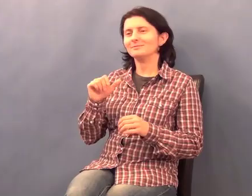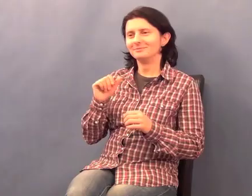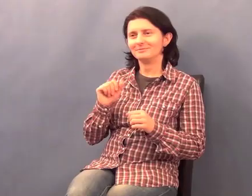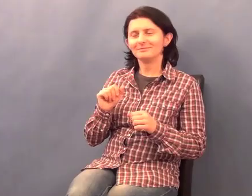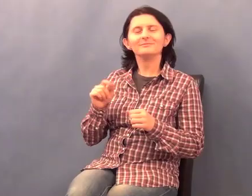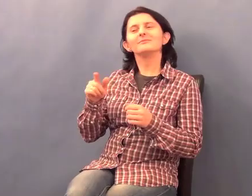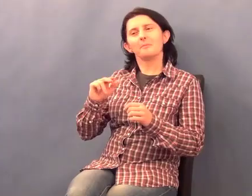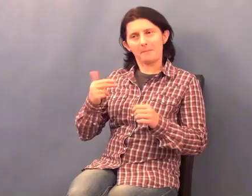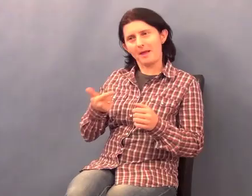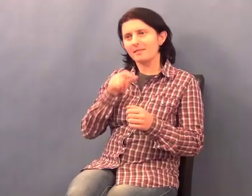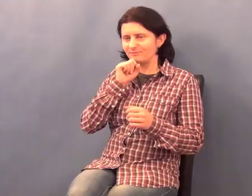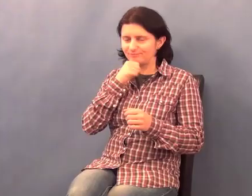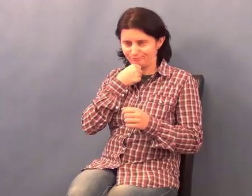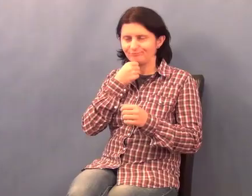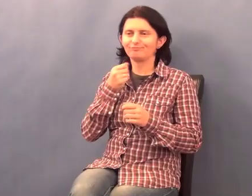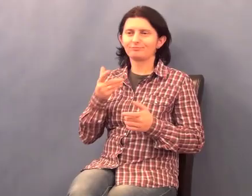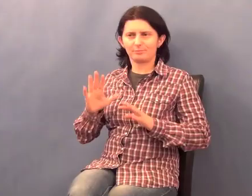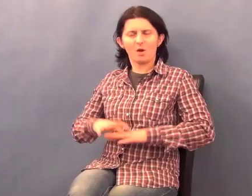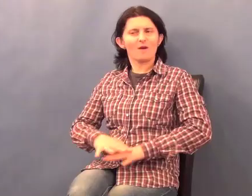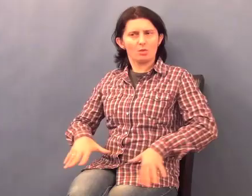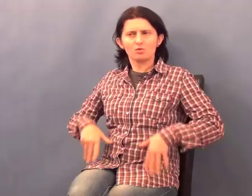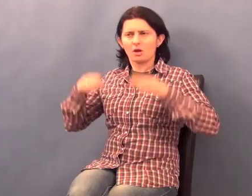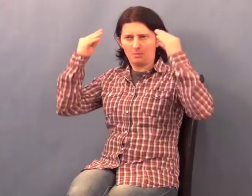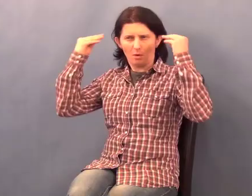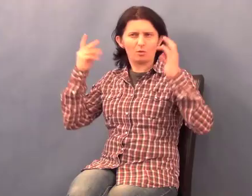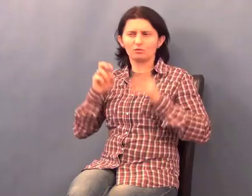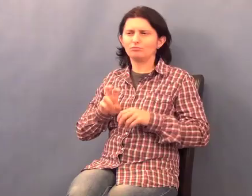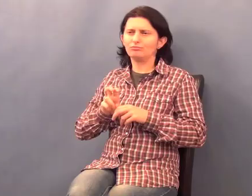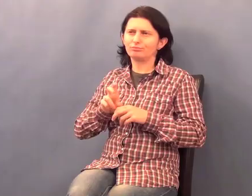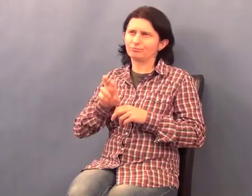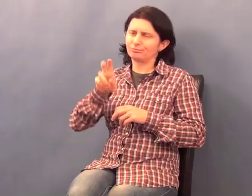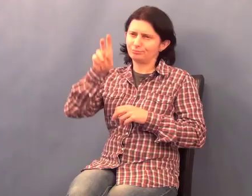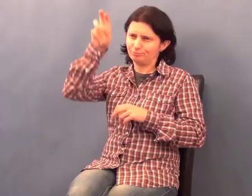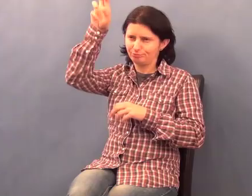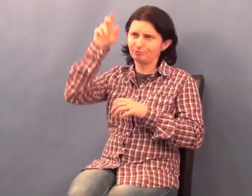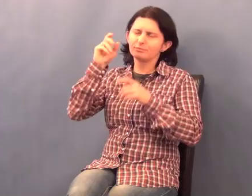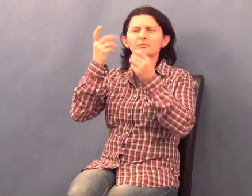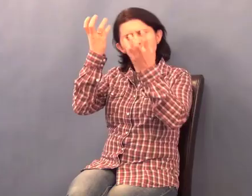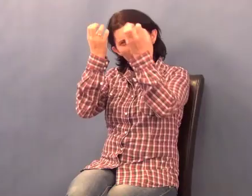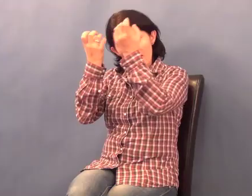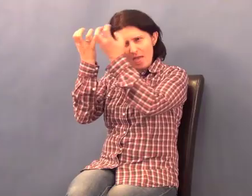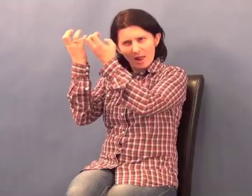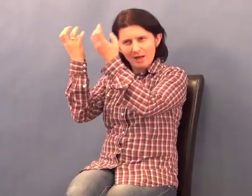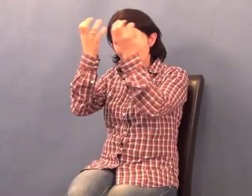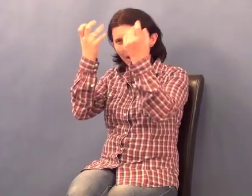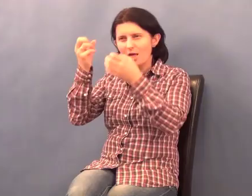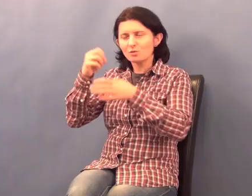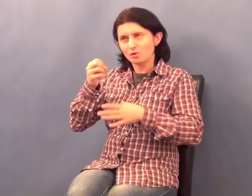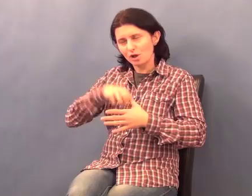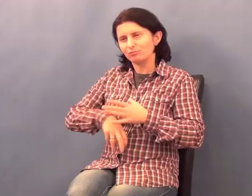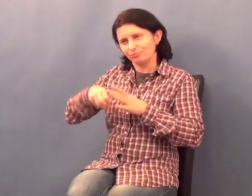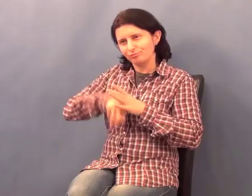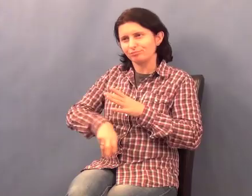Starszy pan miał fartuch i kapelusz, wszedł na górę, zaczął zbierać owoce i wrzucał je do fartucha.